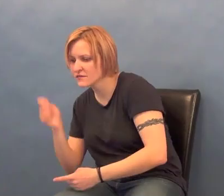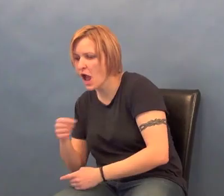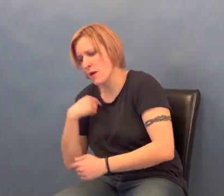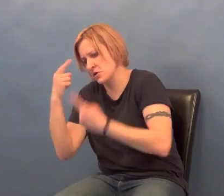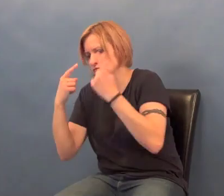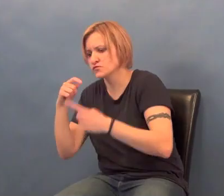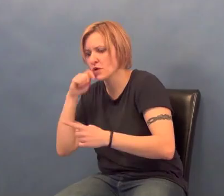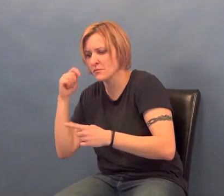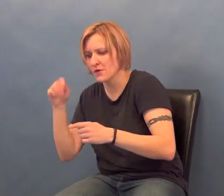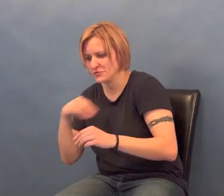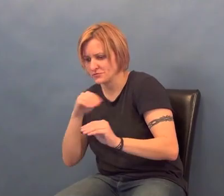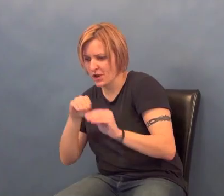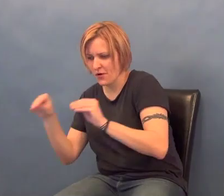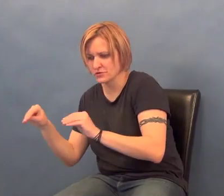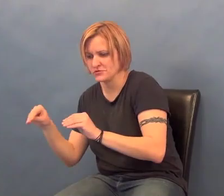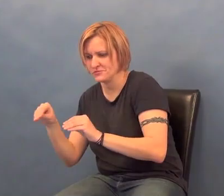Myślę, że mogę przełożyć wizytę u dziadka.